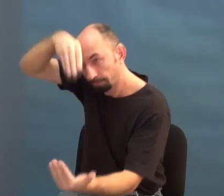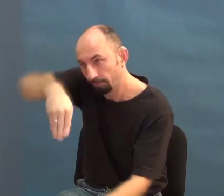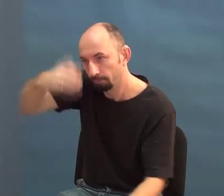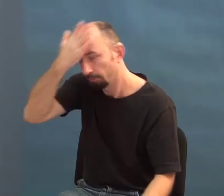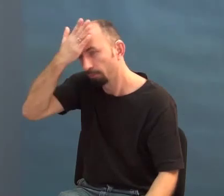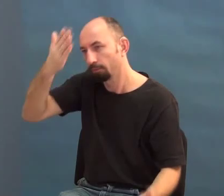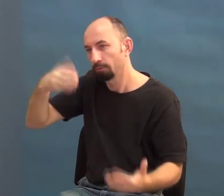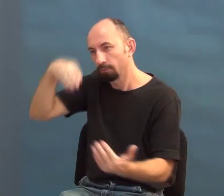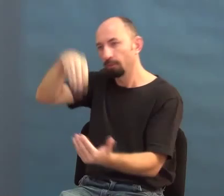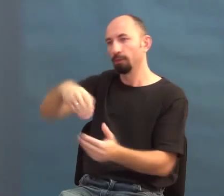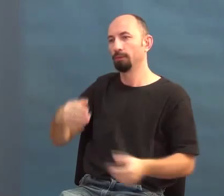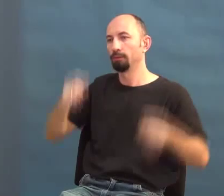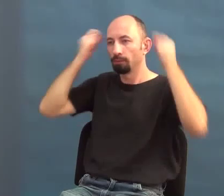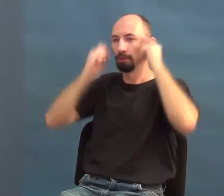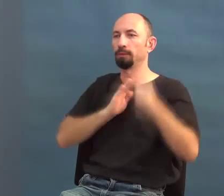Uderzenie nie jest bezpieczne.